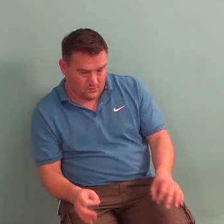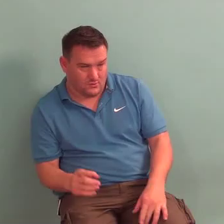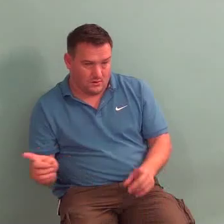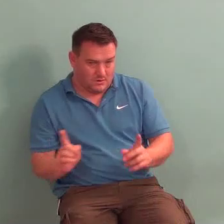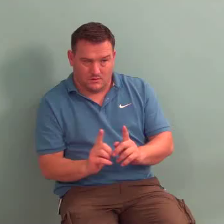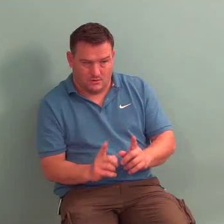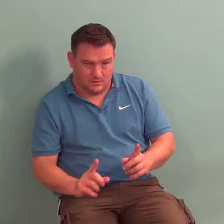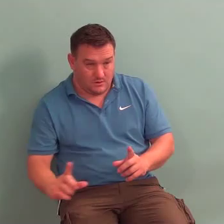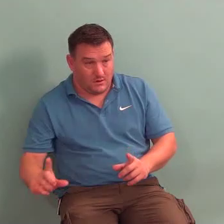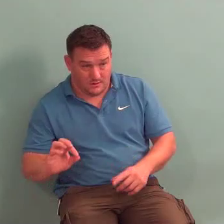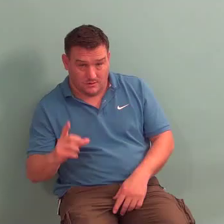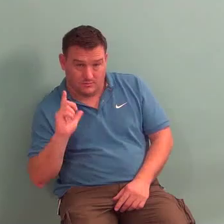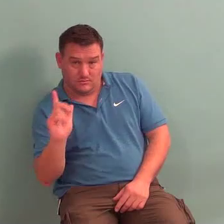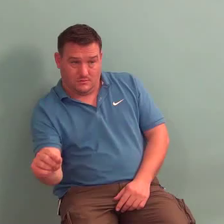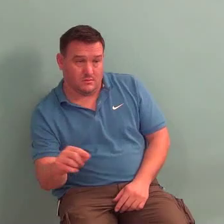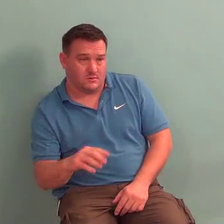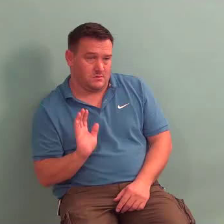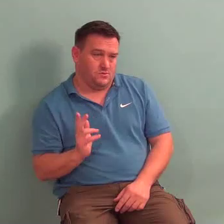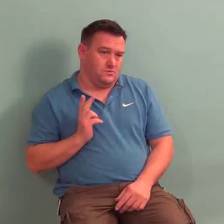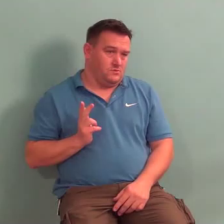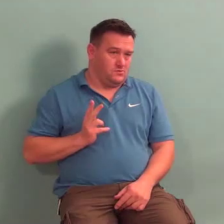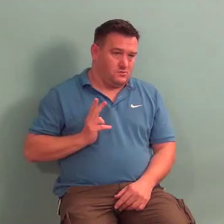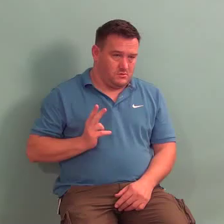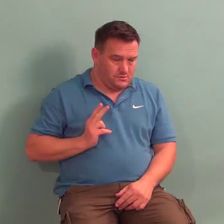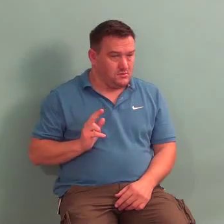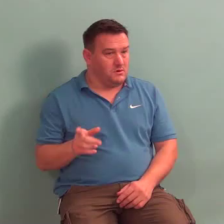Idą razem, a potem rozchodzą się, Chaplin czeka.